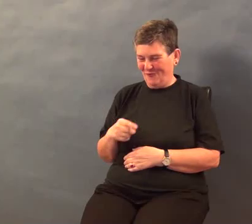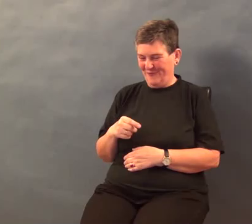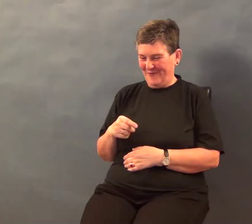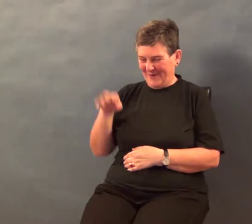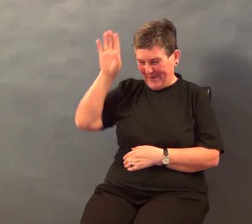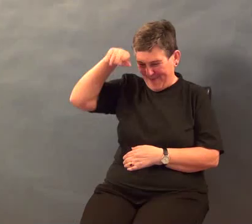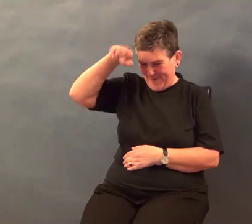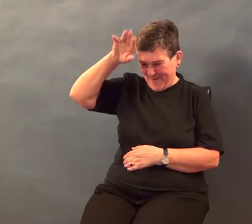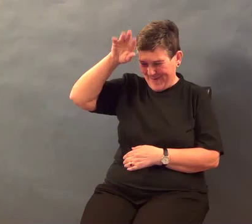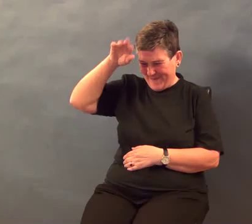Kot pomachał ptaszkowi.